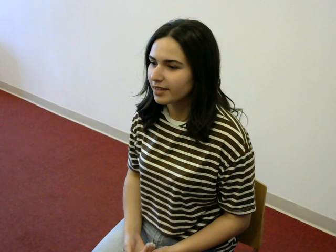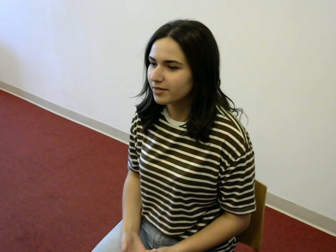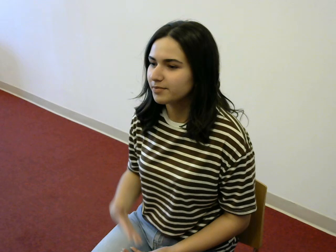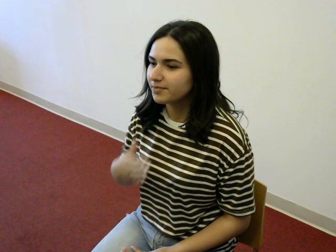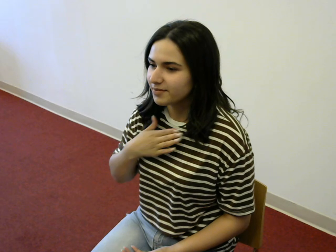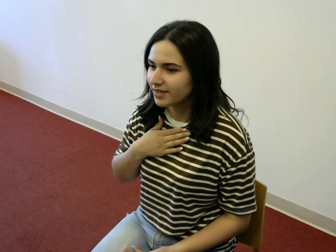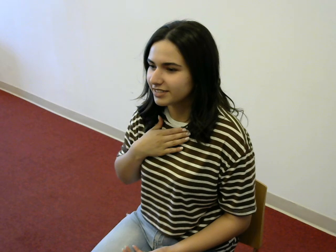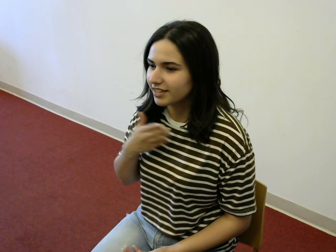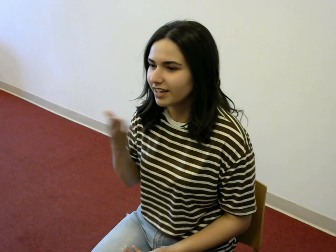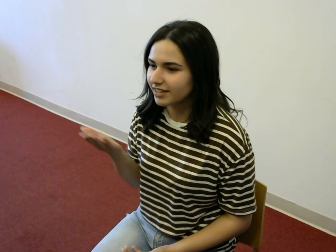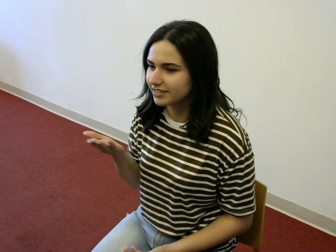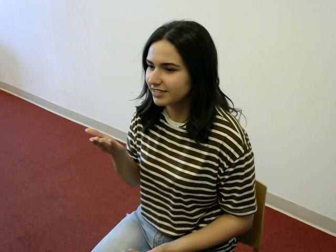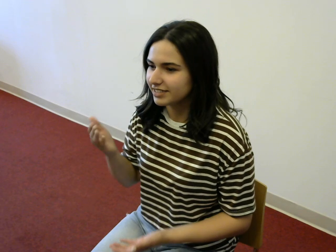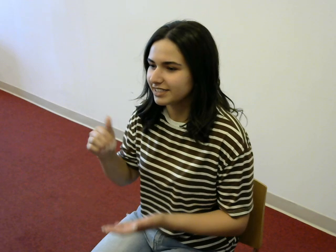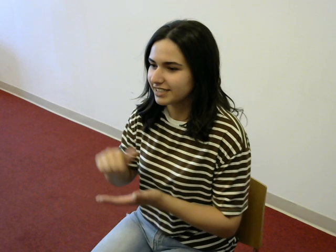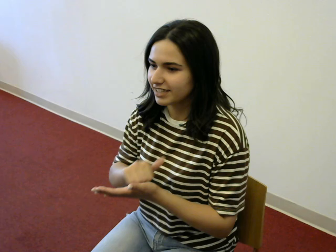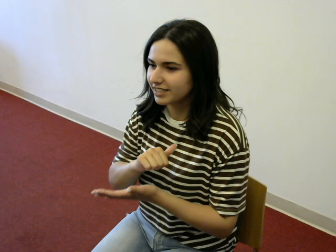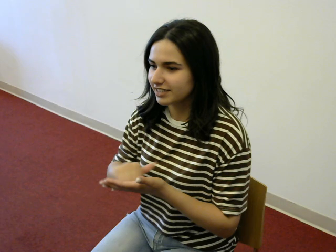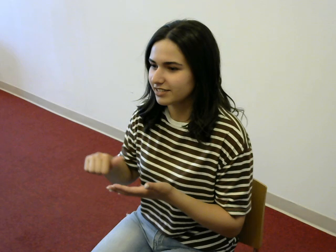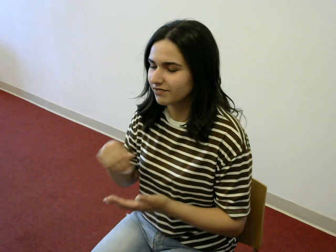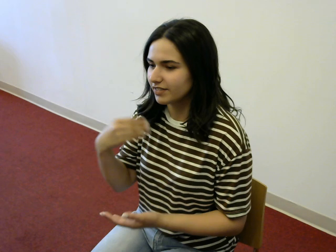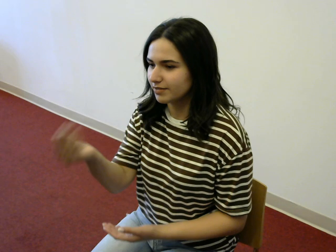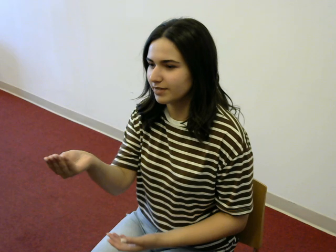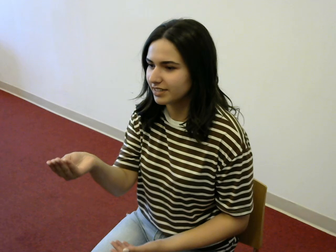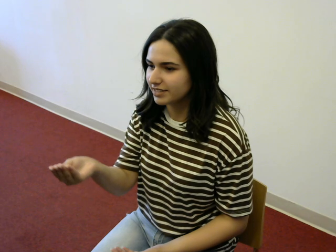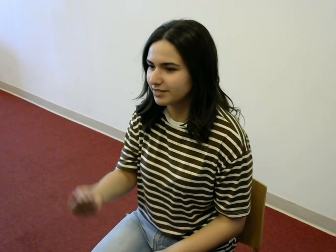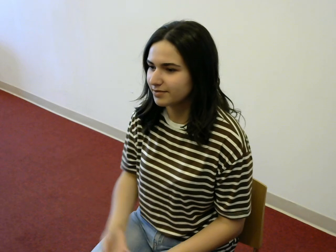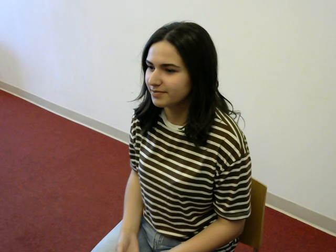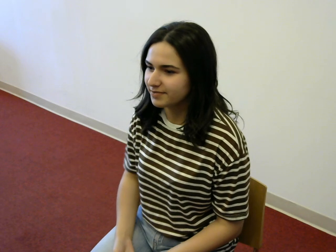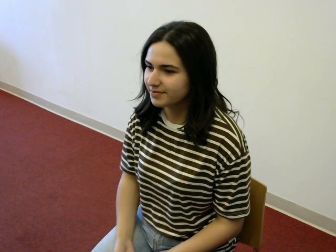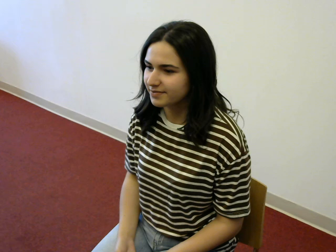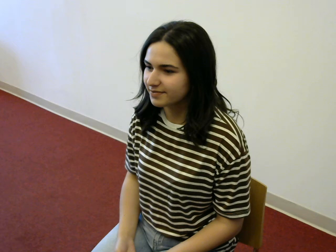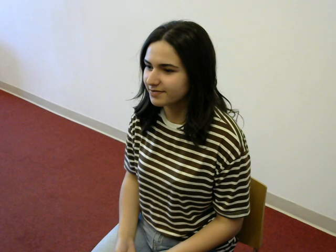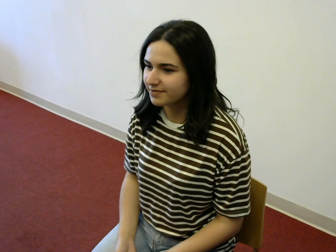Mən hansı sənədləri verməliyəm?